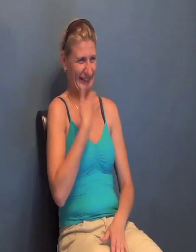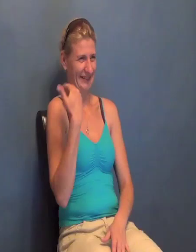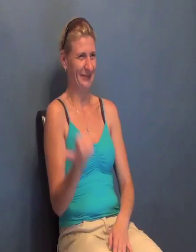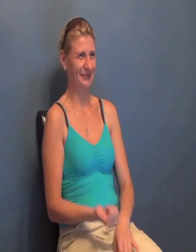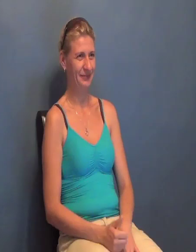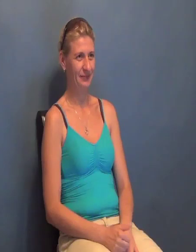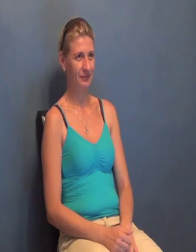Nie ma tego.